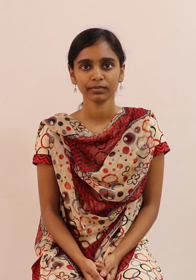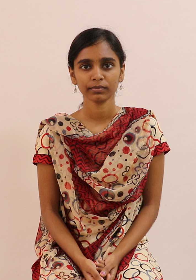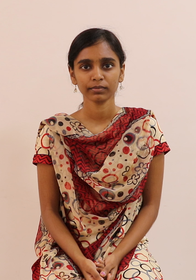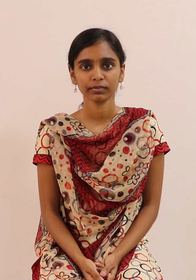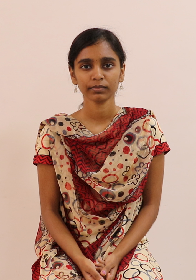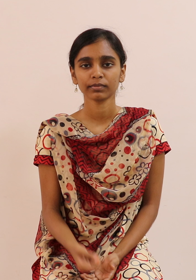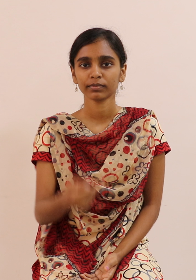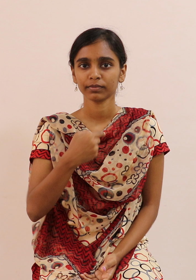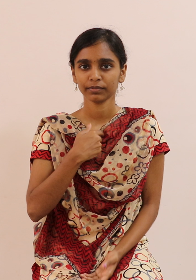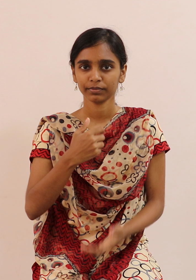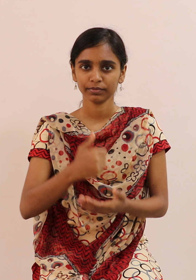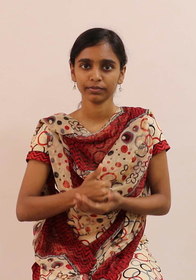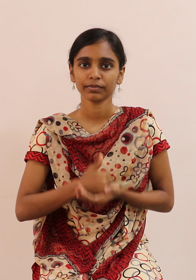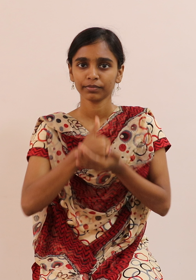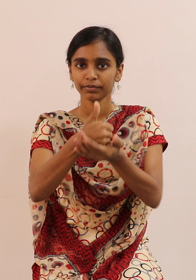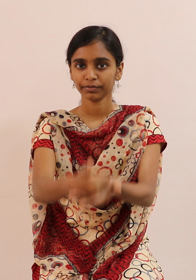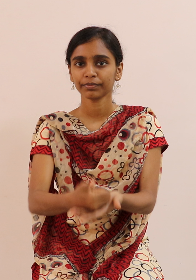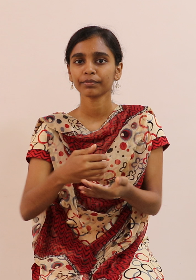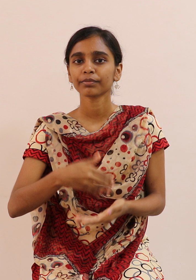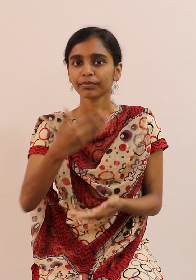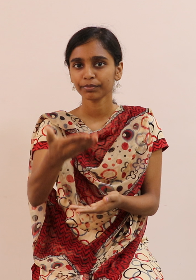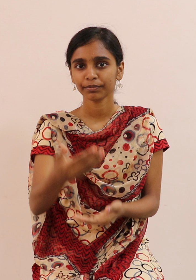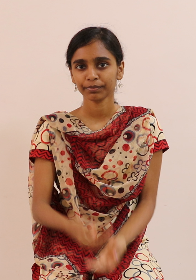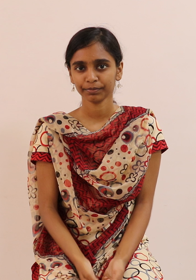can i help you